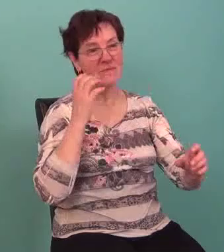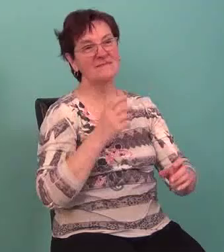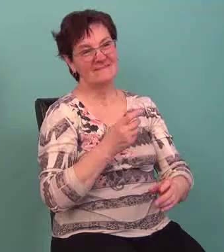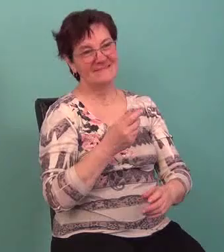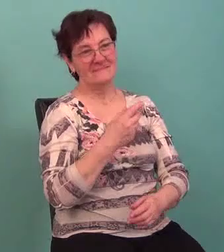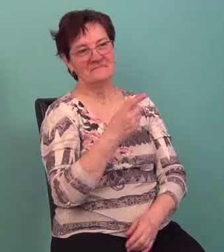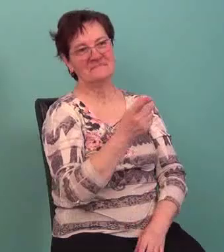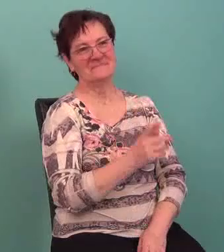Tak, tak.